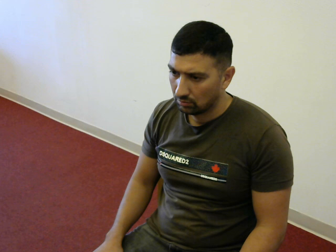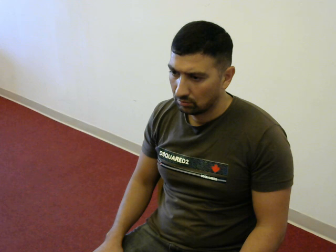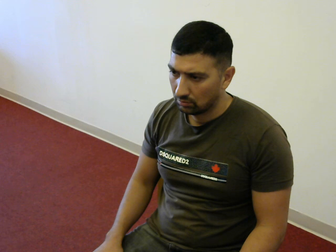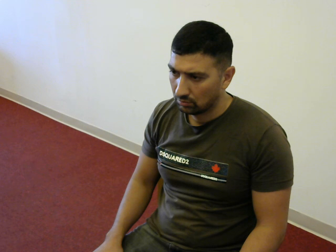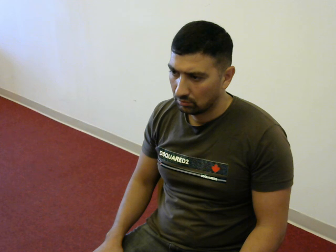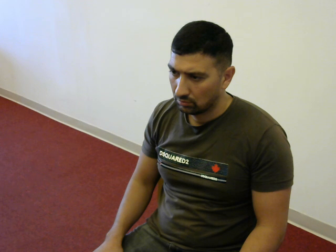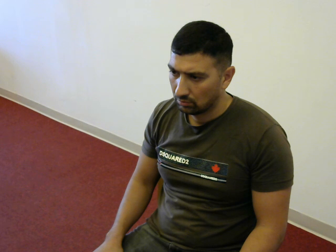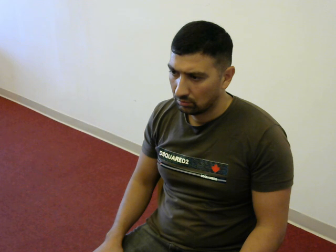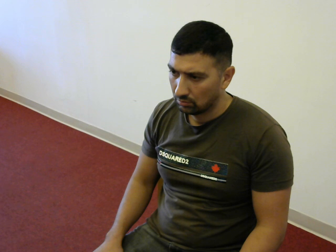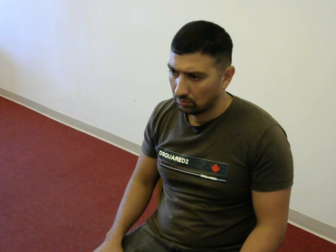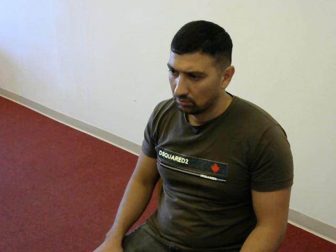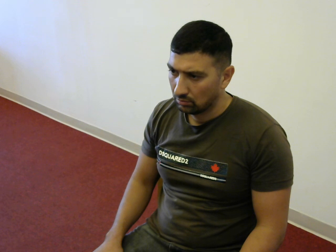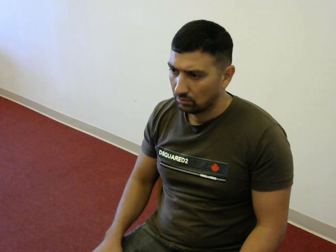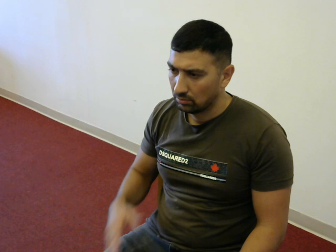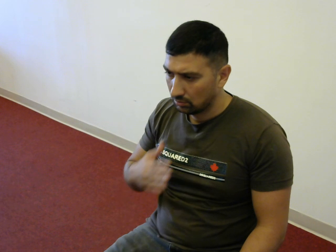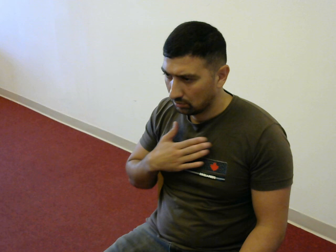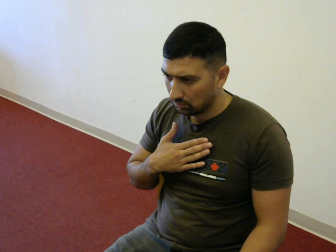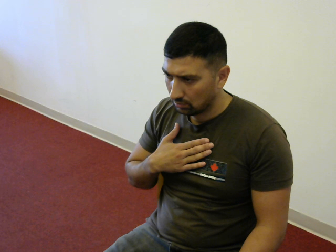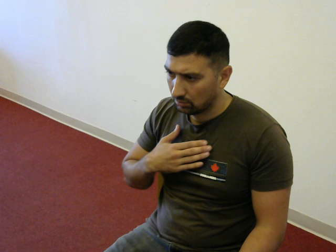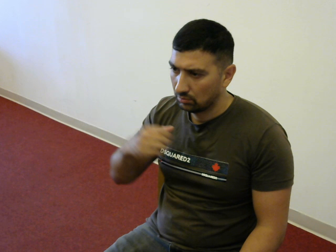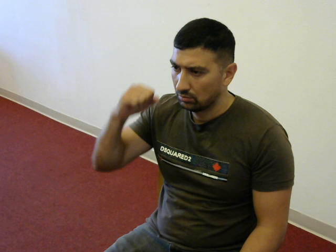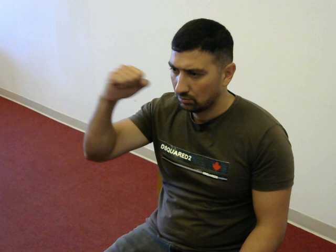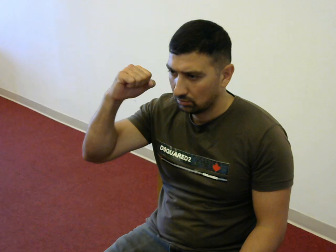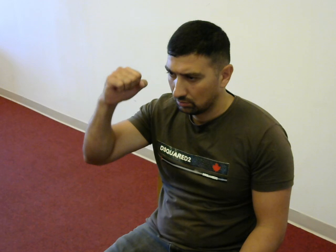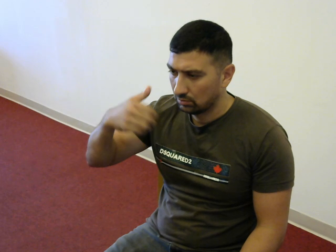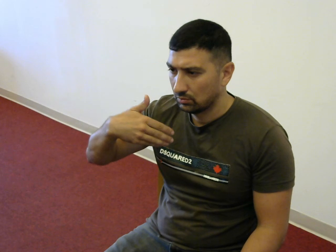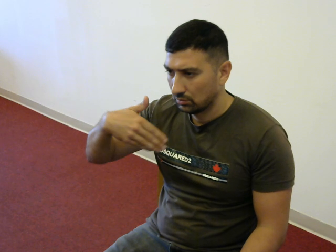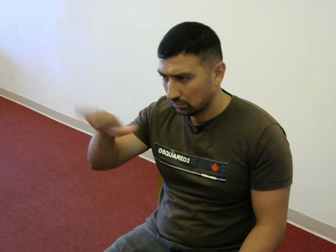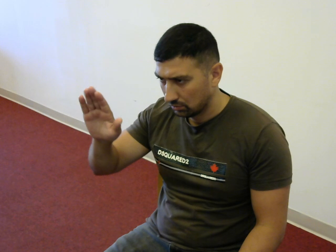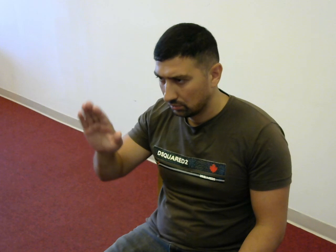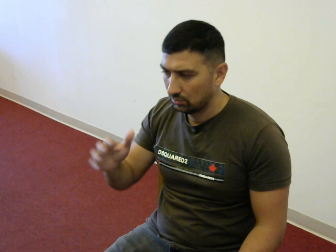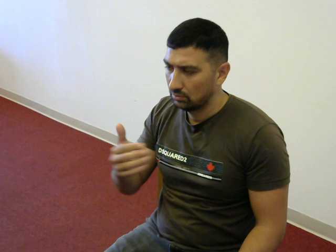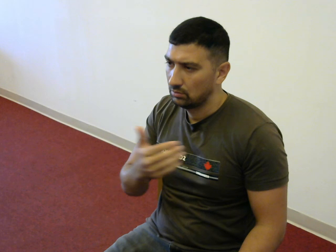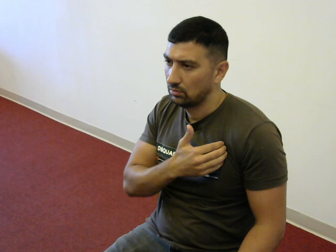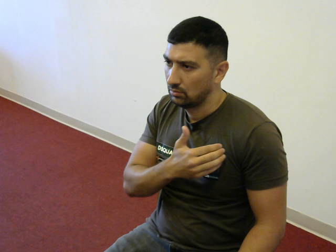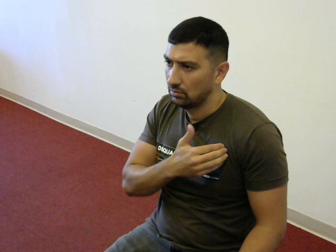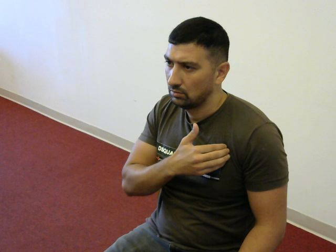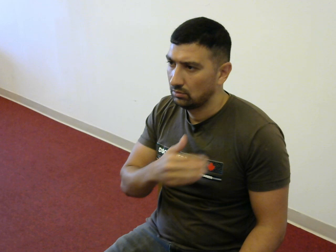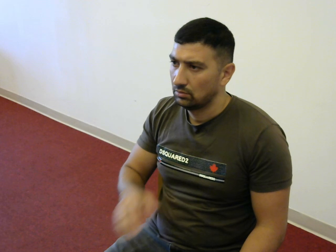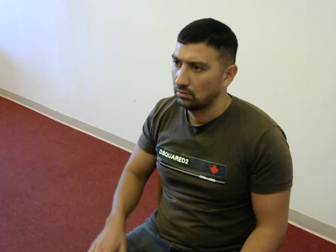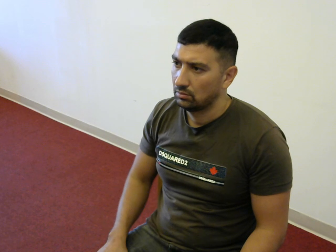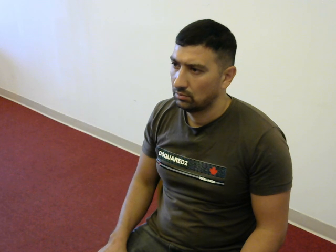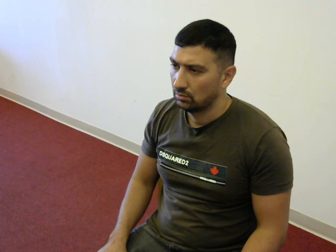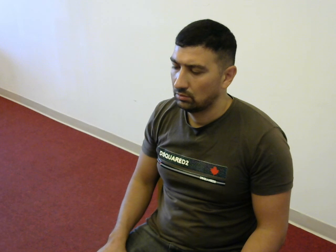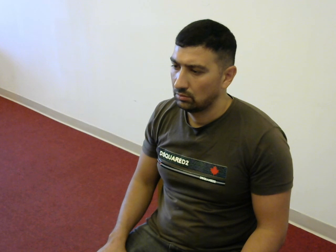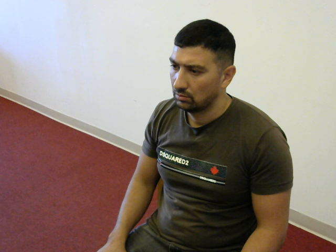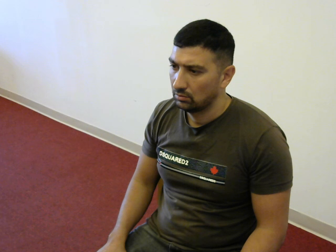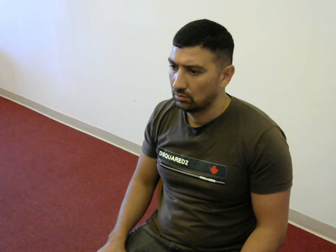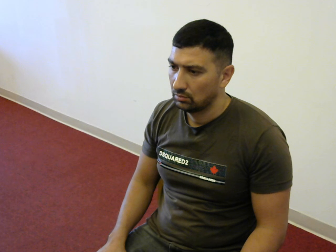Mən Qarabağa getmək istəyirəm